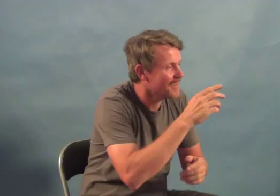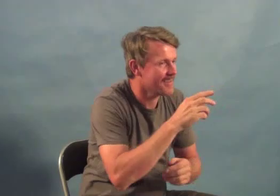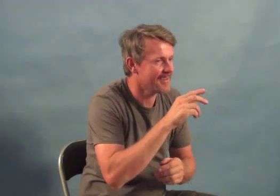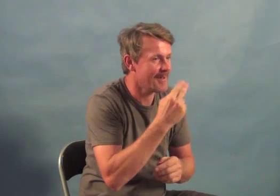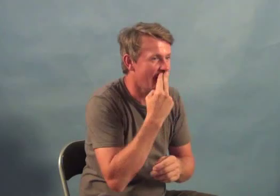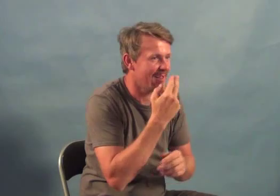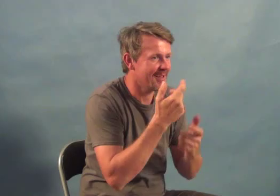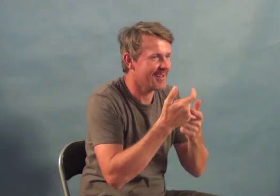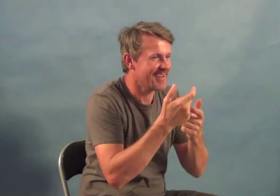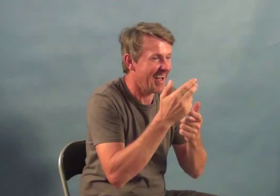Charlie Chaplin robił...